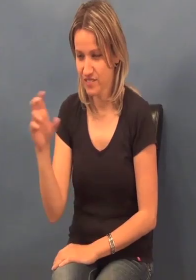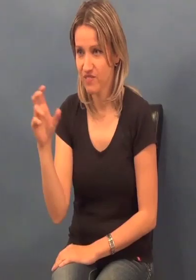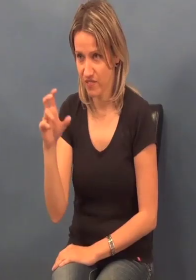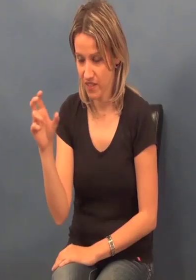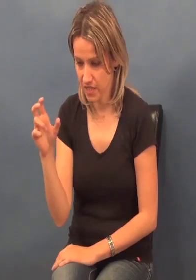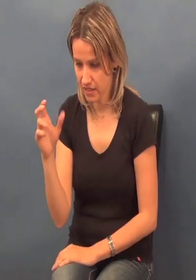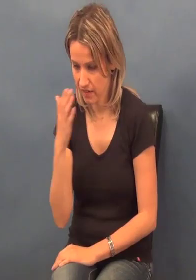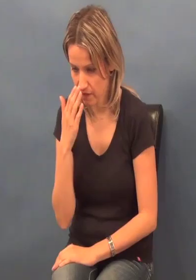Czwartek?